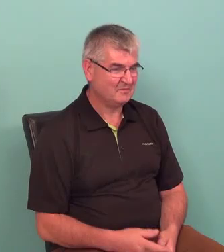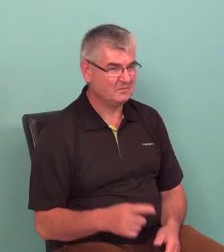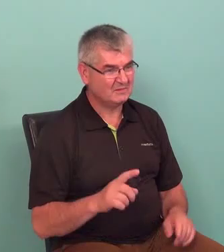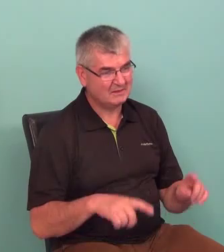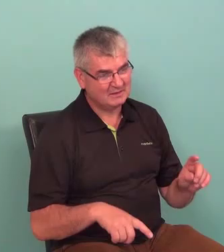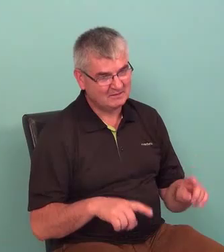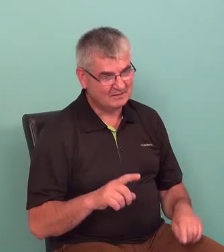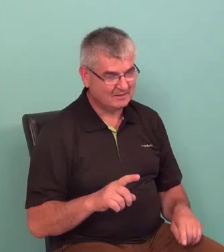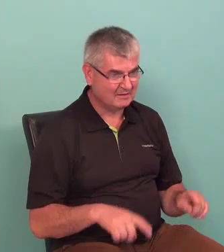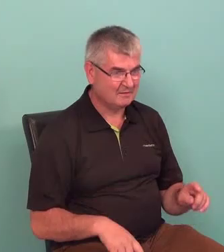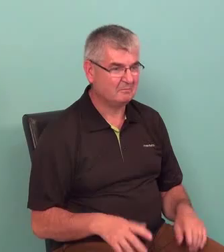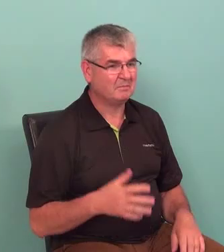Czasami.